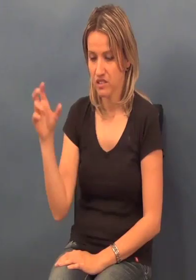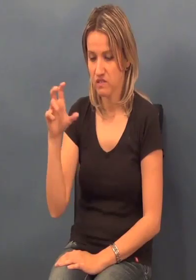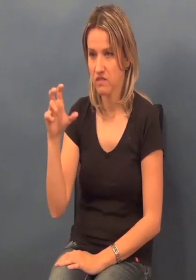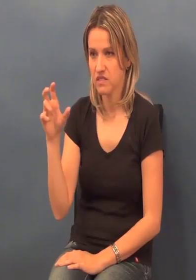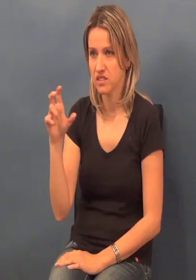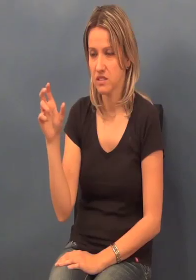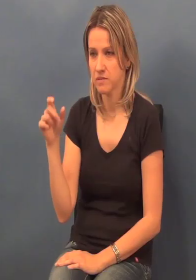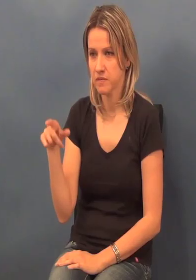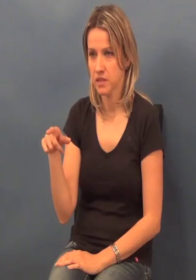Czwartek.